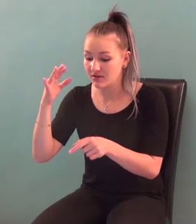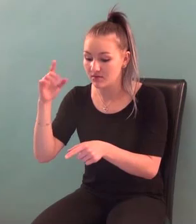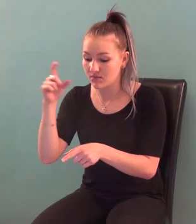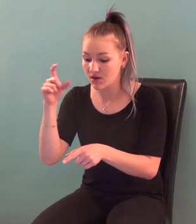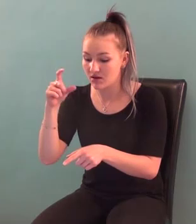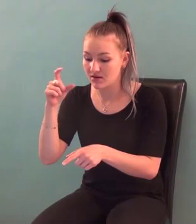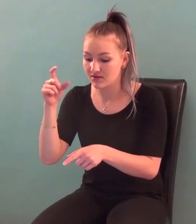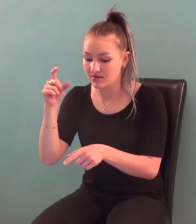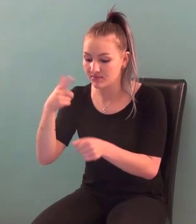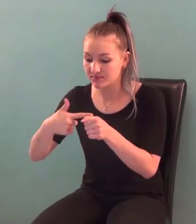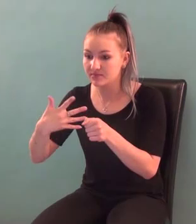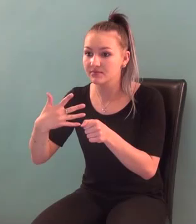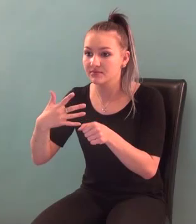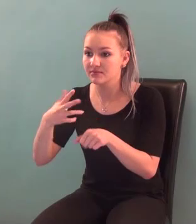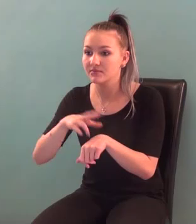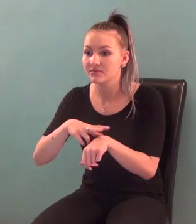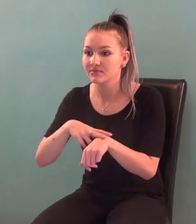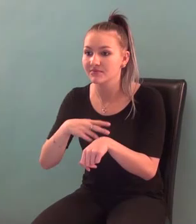W czwartek, dwudziestego piątego, o której godzinie?